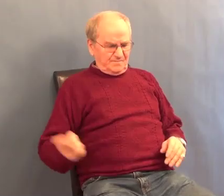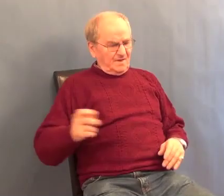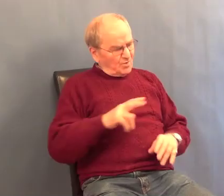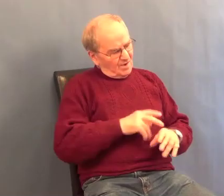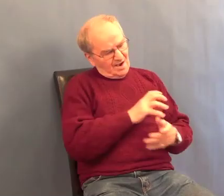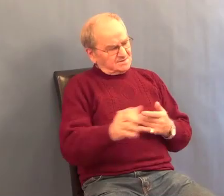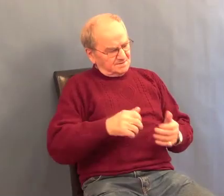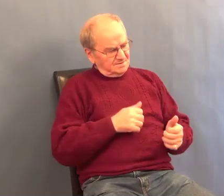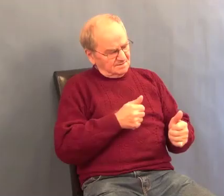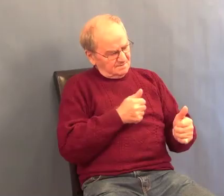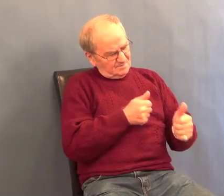Policjant nie odpuszcza i biegnie za nimi.